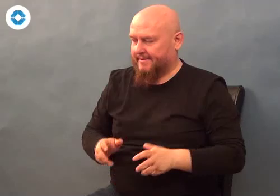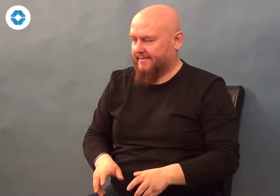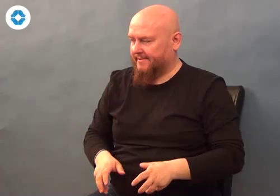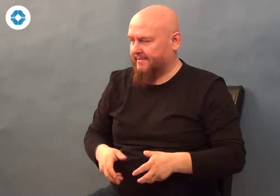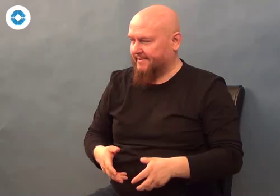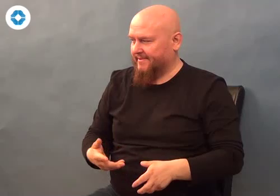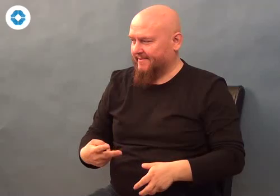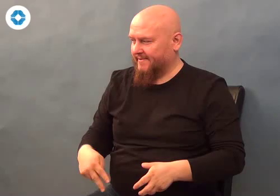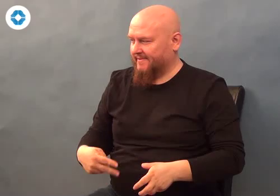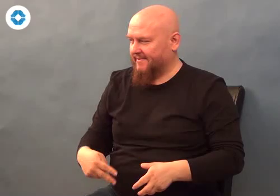Zauważa, że są tylko dwa kosze.